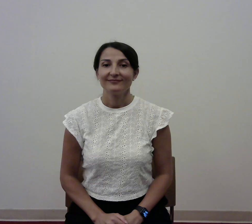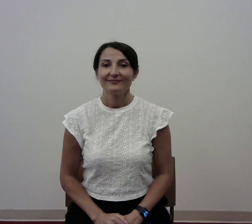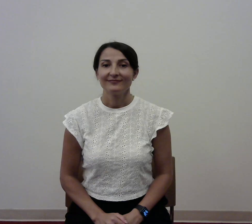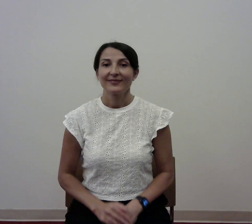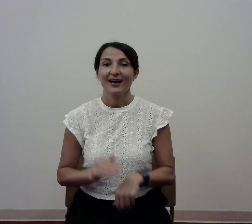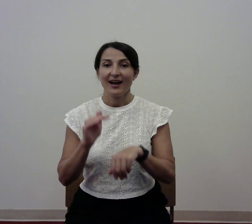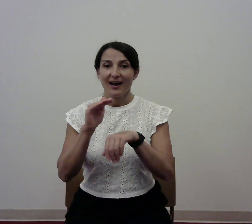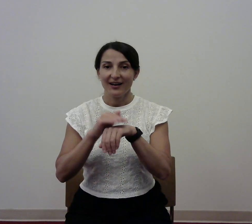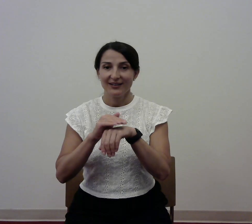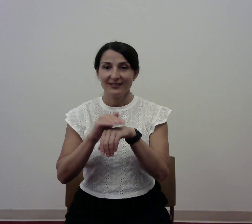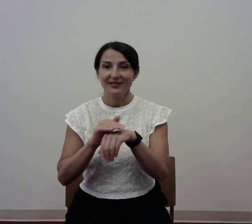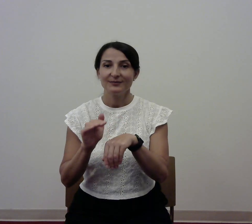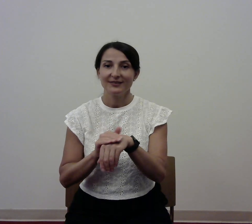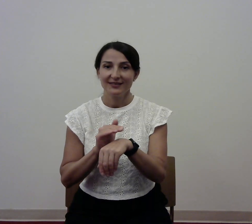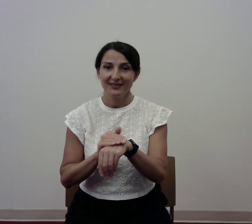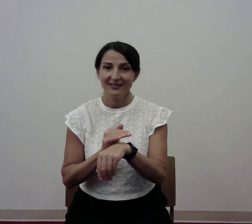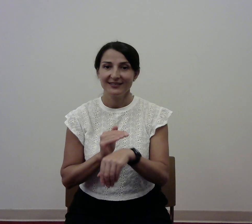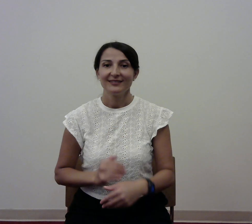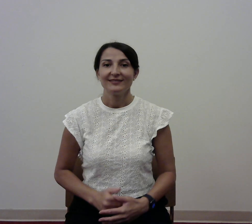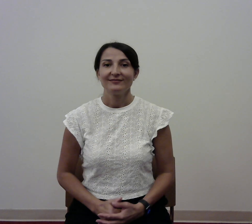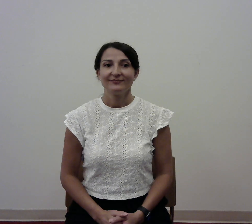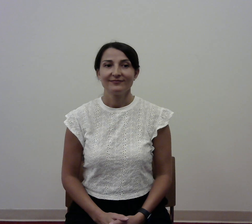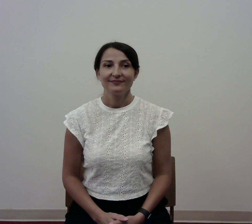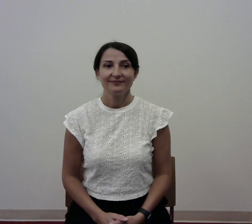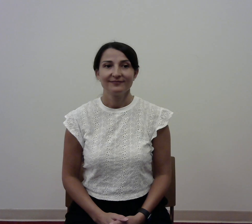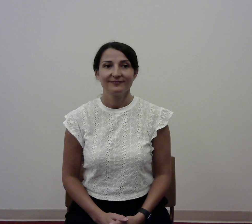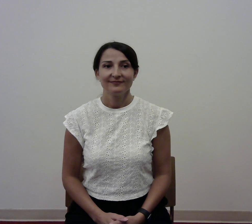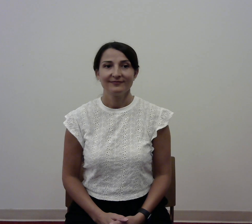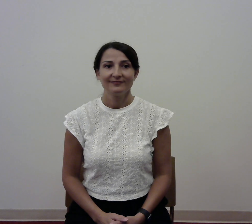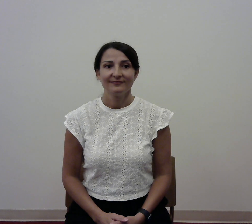Axşamınız xeyir